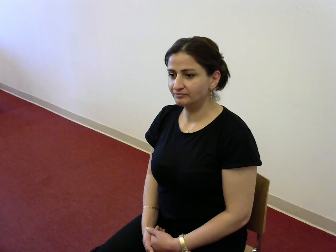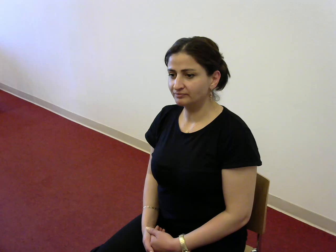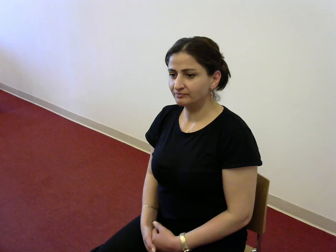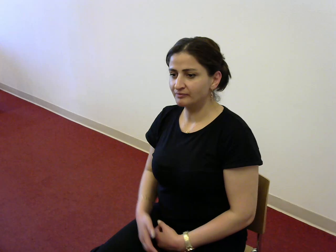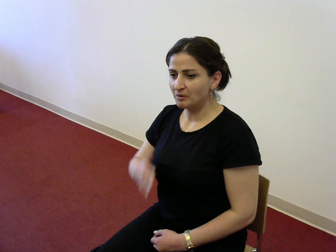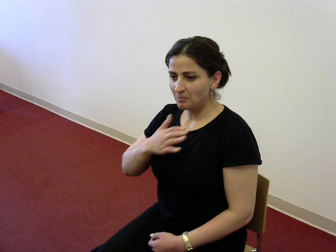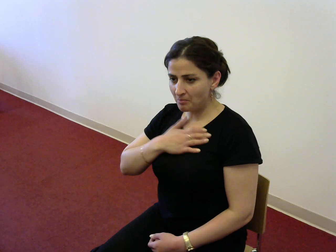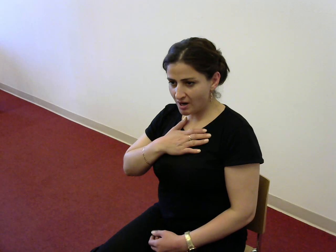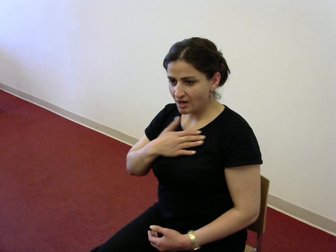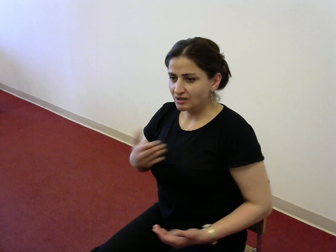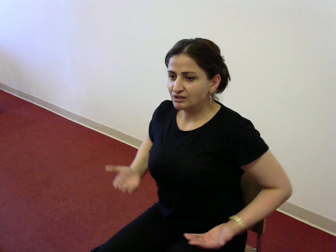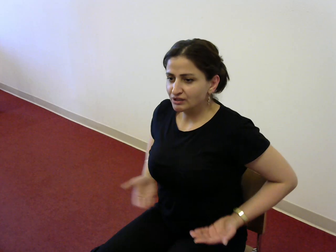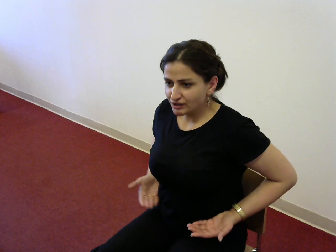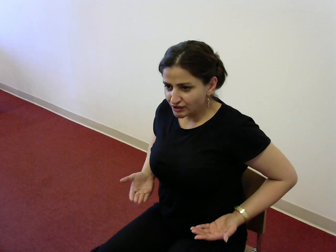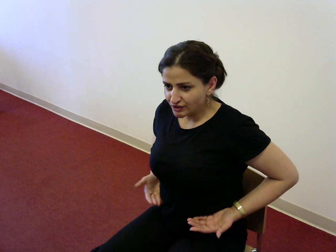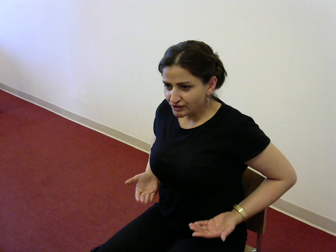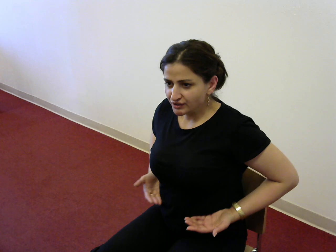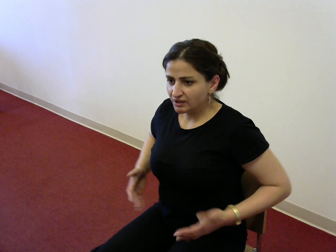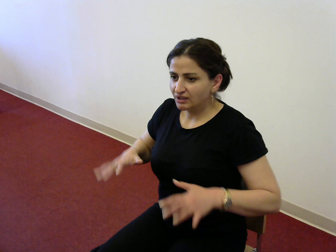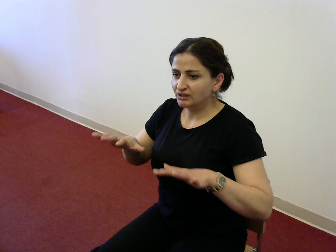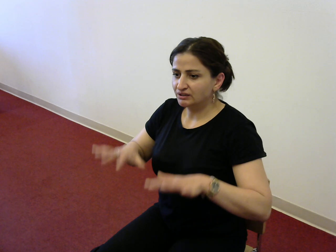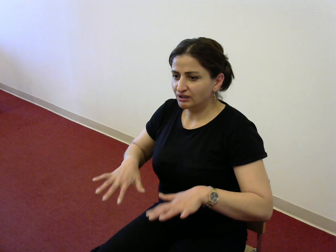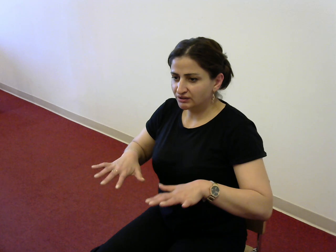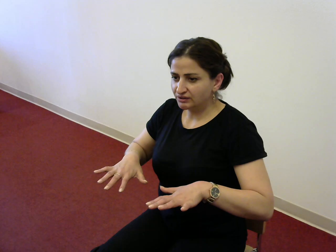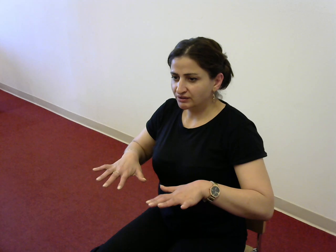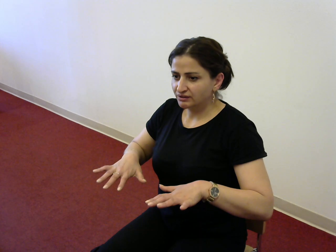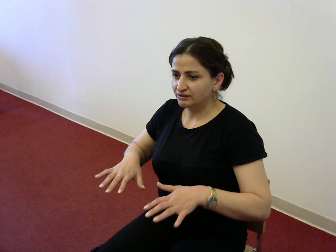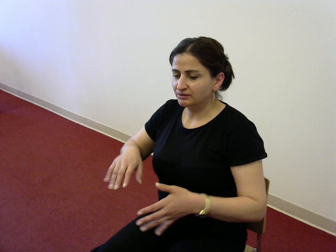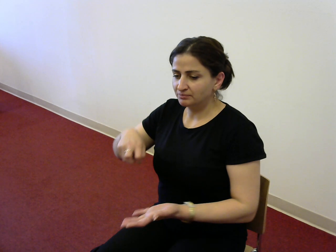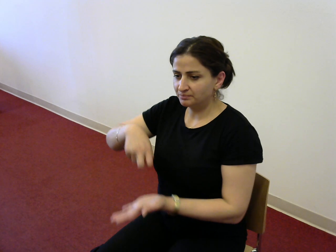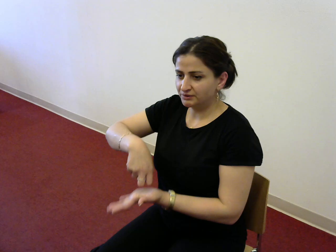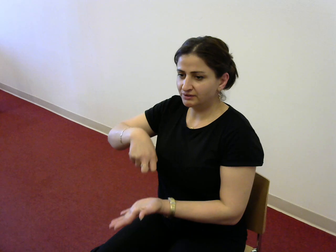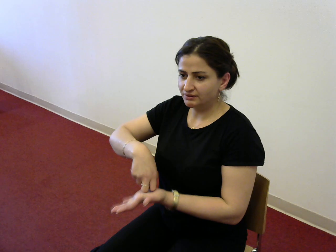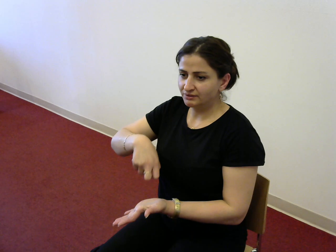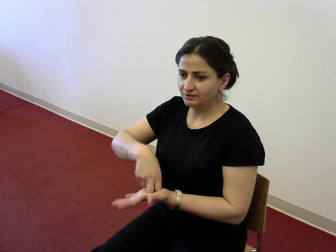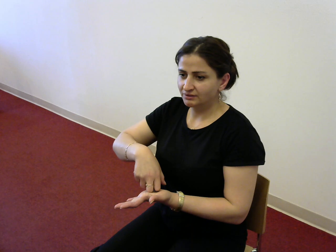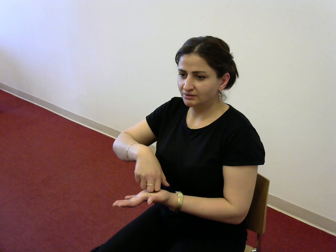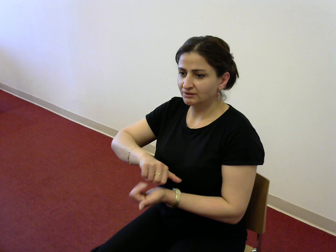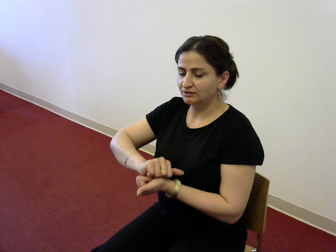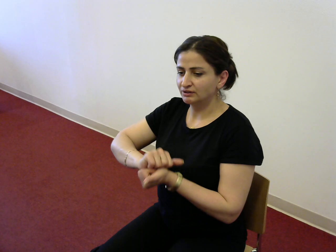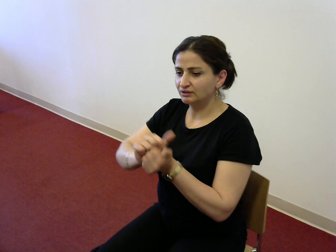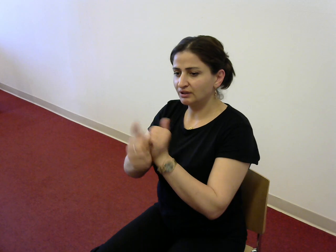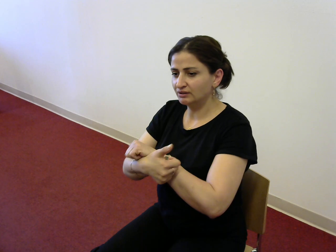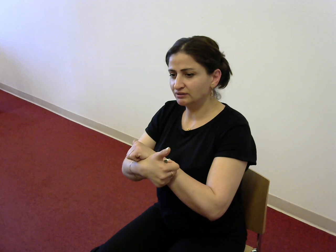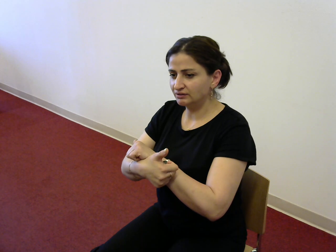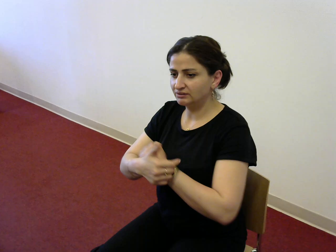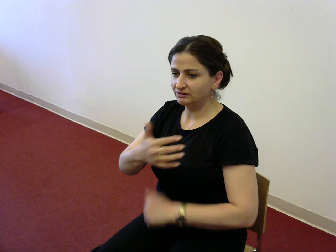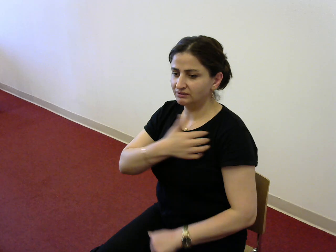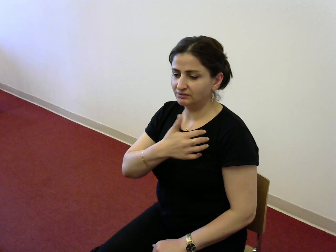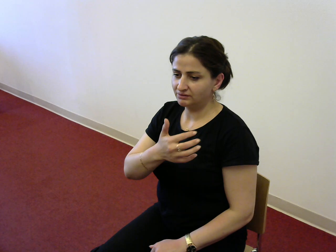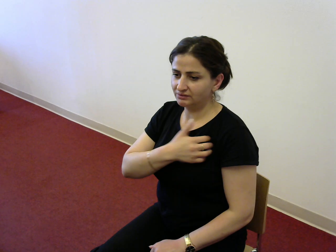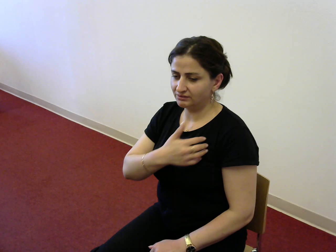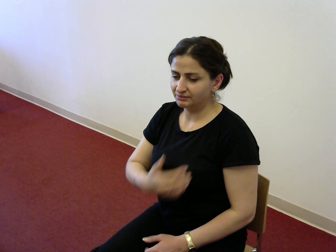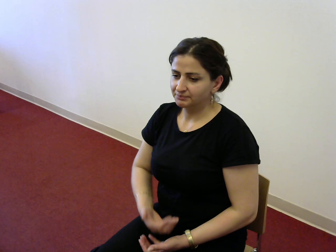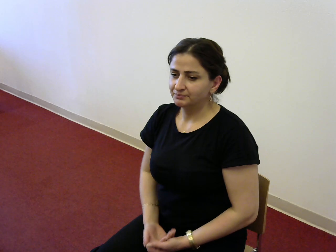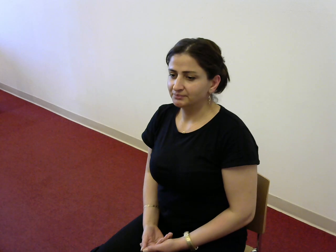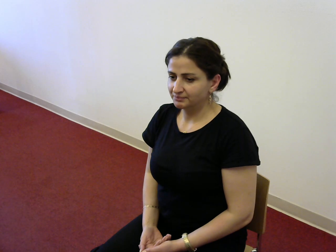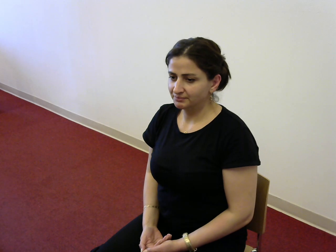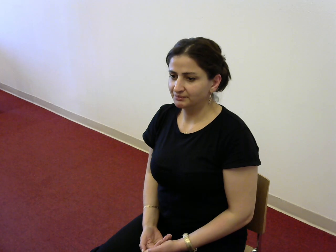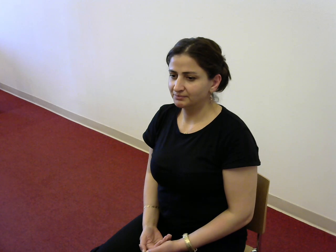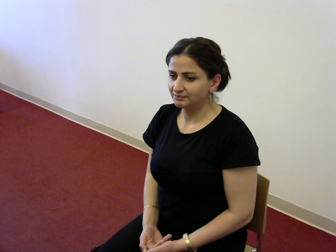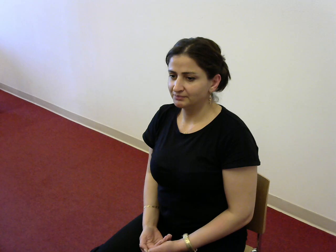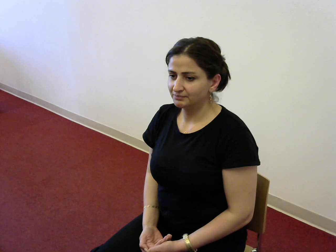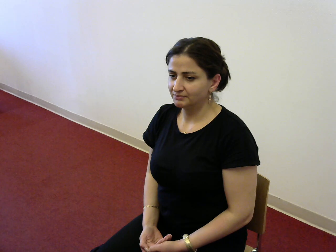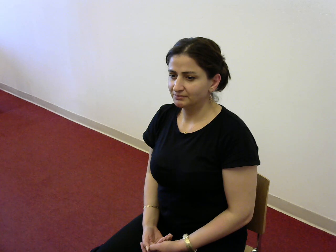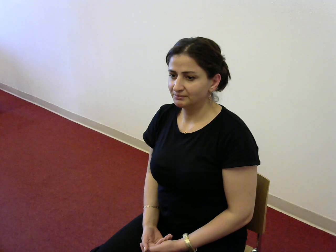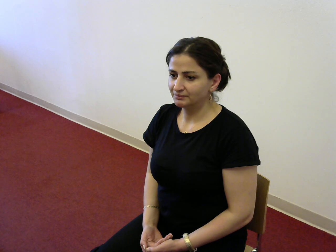Mən yaşayış yeri qeydiyyatımı dəyişmək istəyirəm